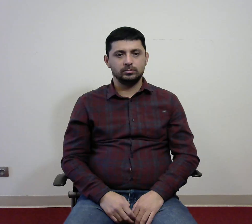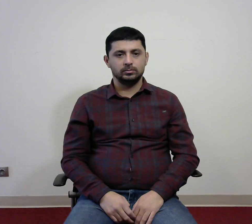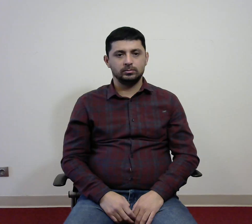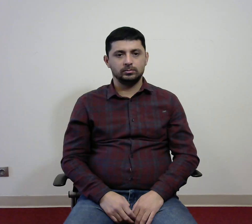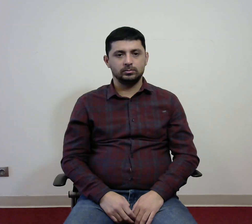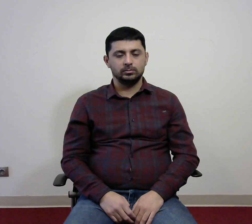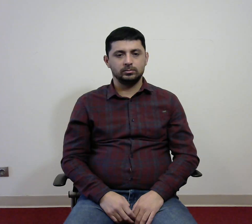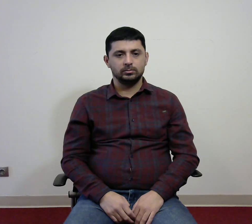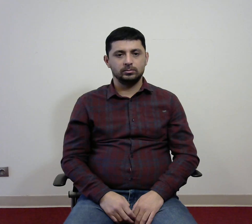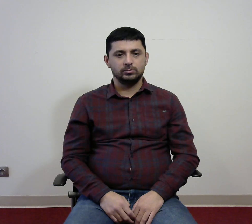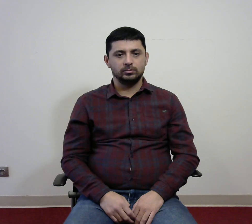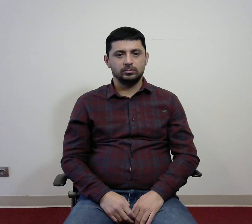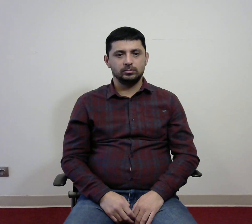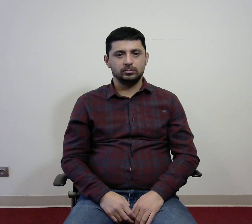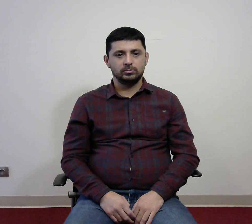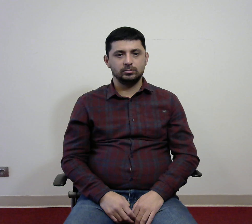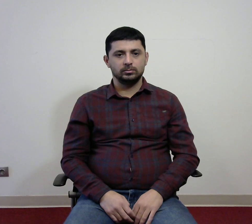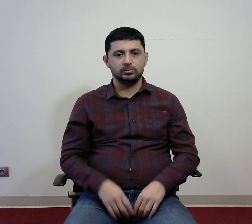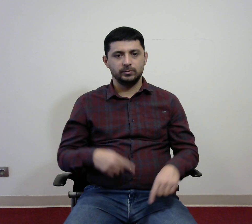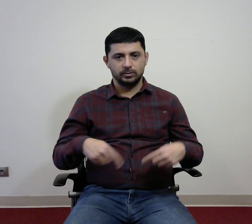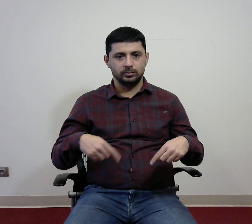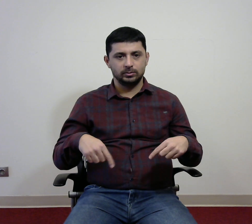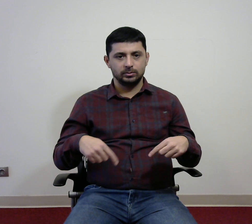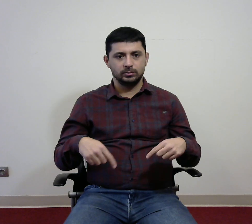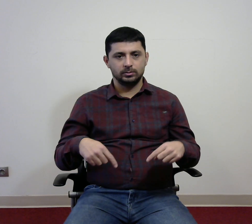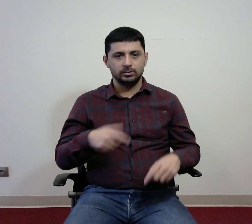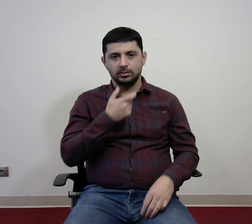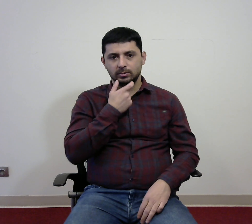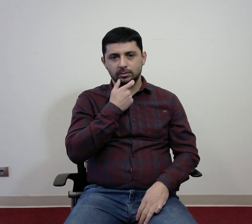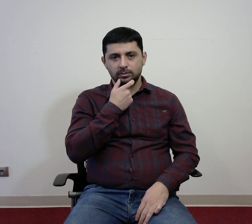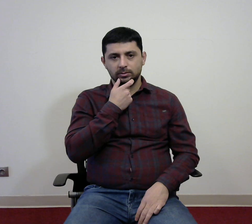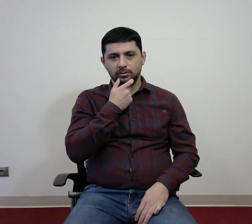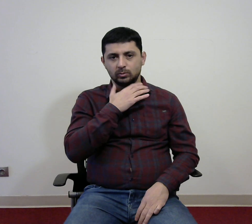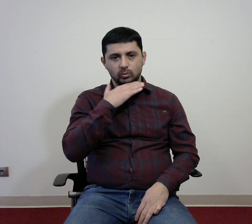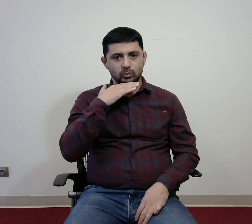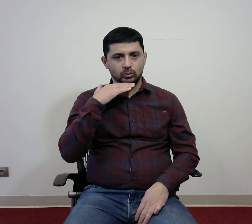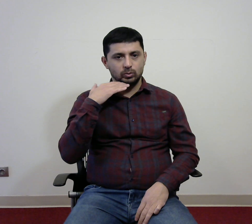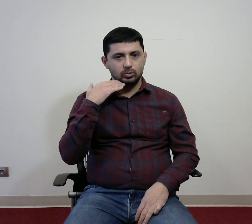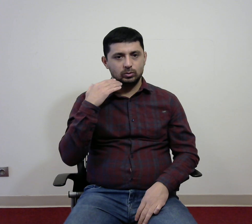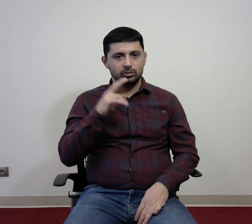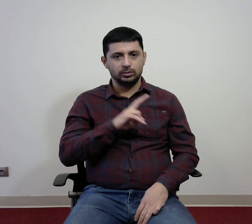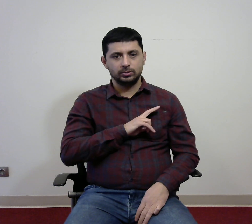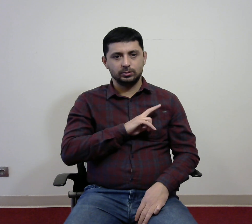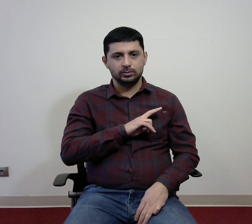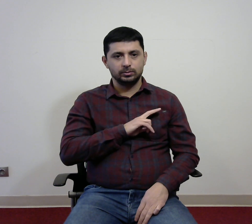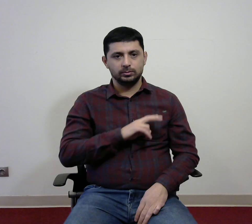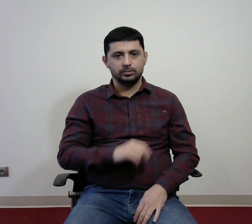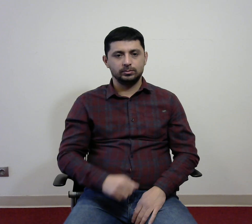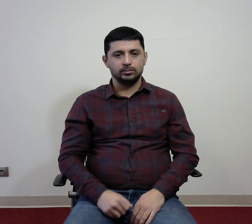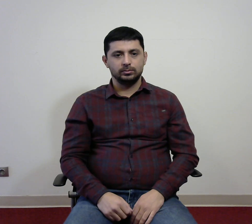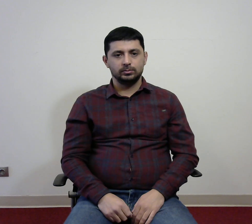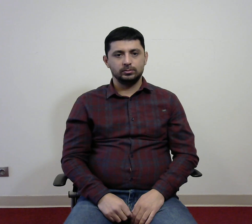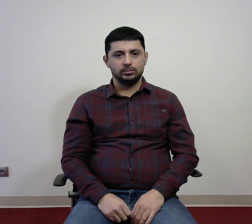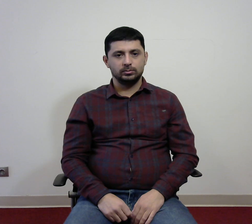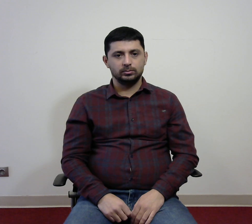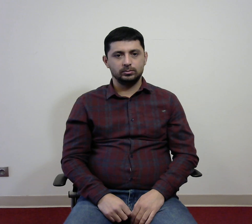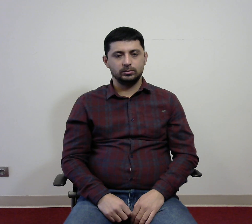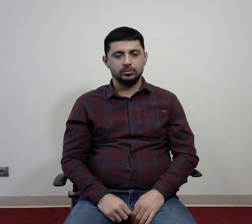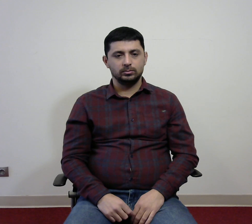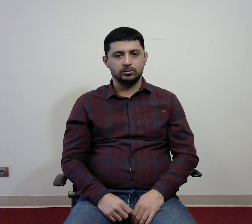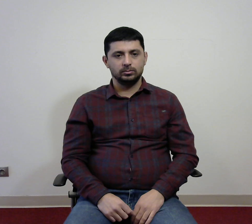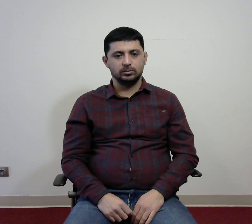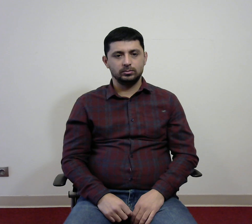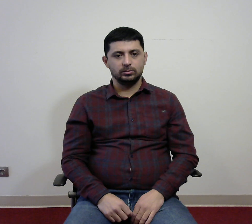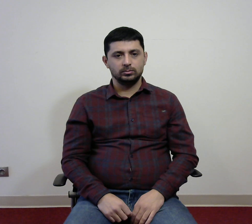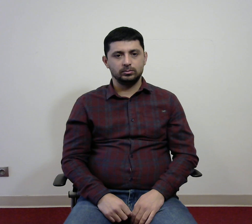Futbol izləməyi çox sevirəm